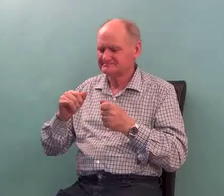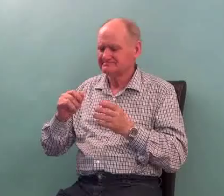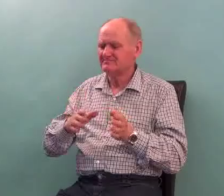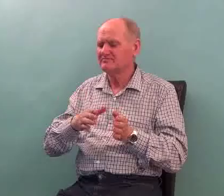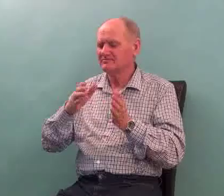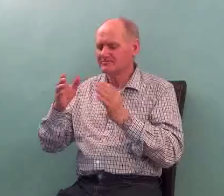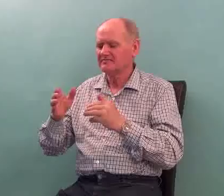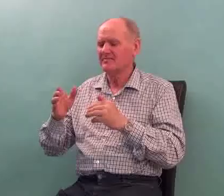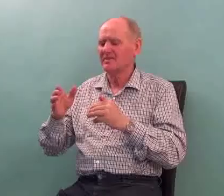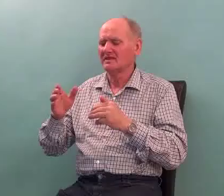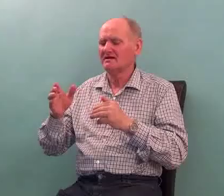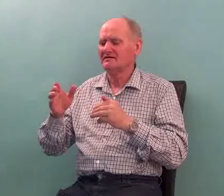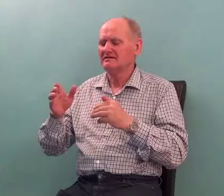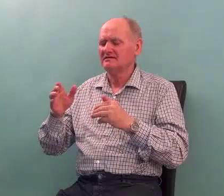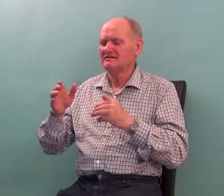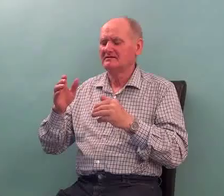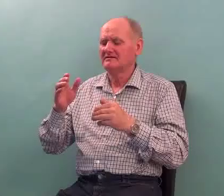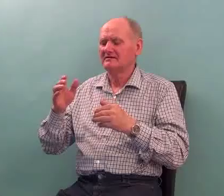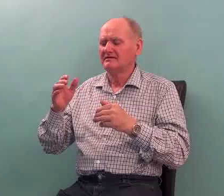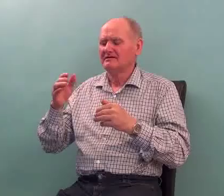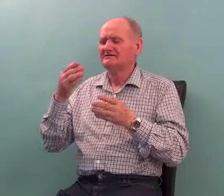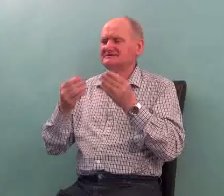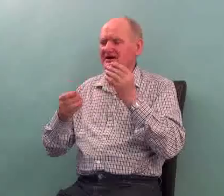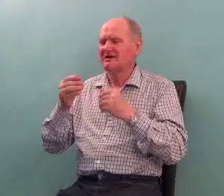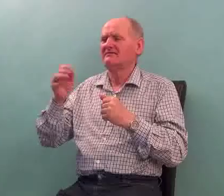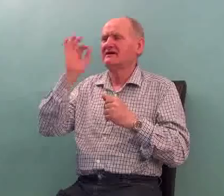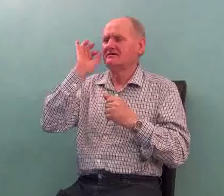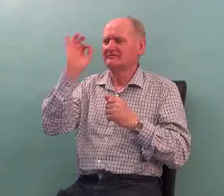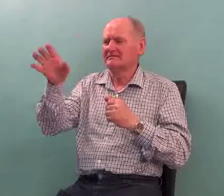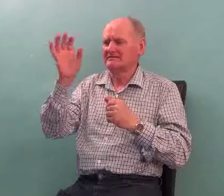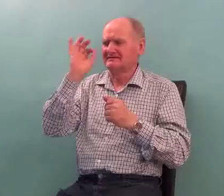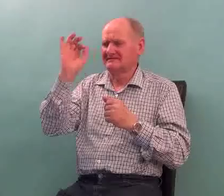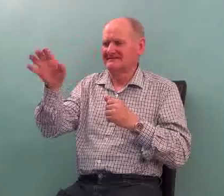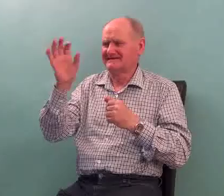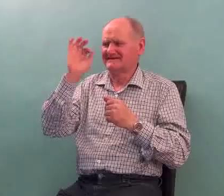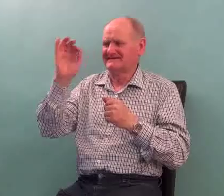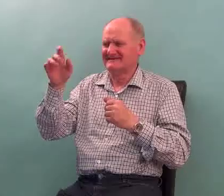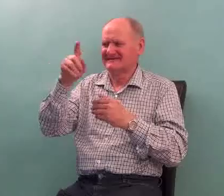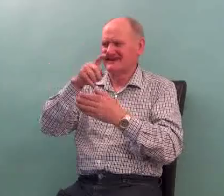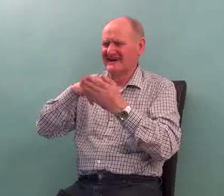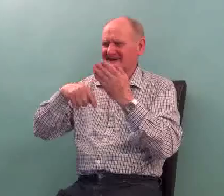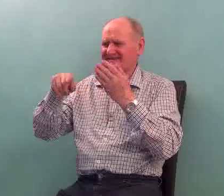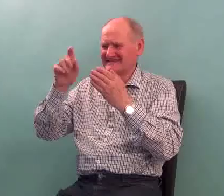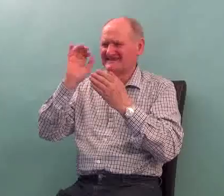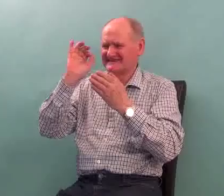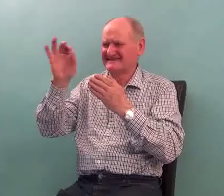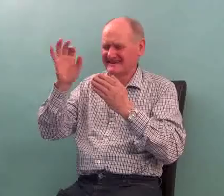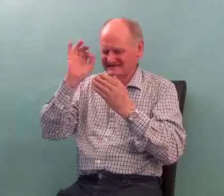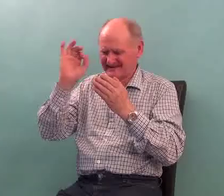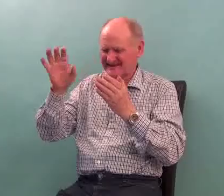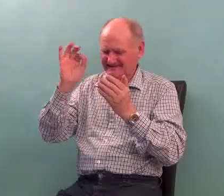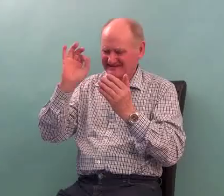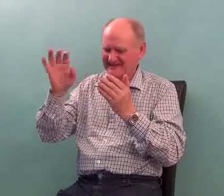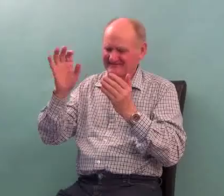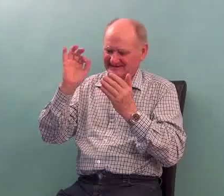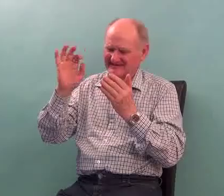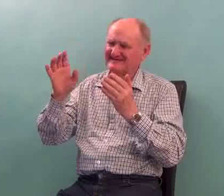Następnie bawimy się w darts, rzucanie strzałek do tarczy.